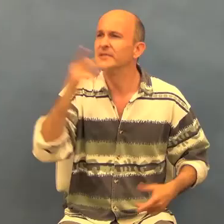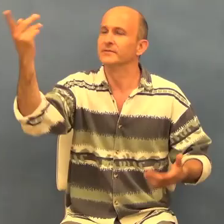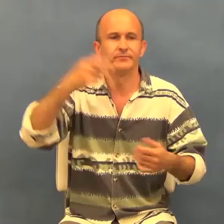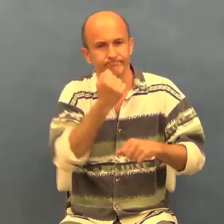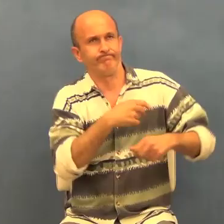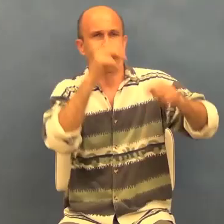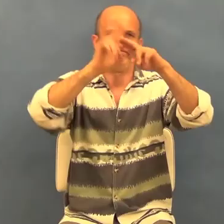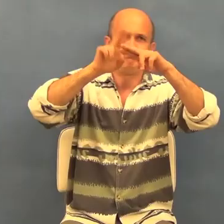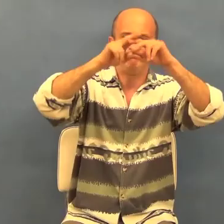Wstawia nową szybę.